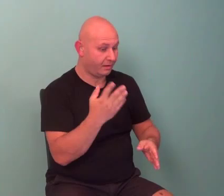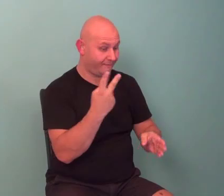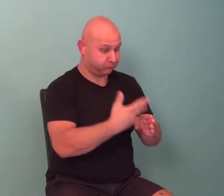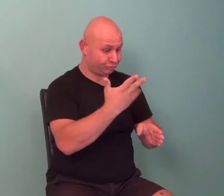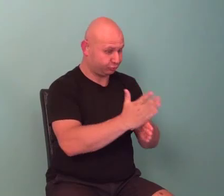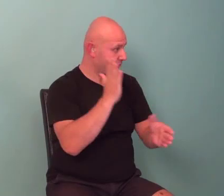Dwudziestego trzeciego i już?